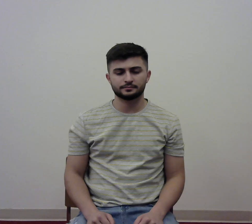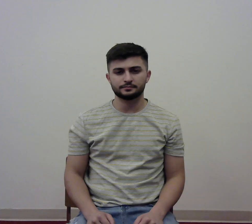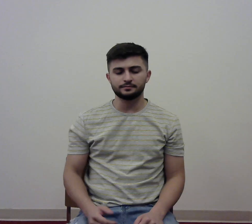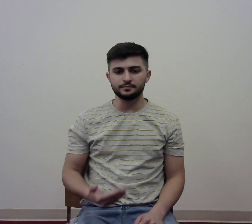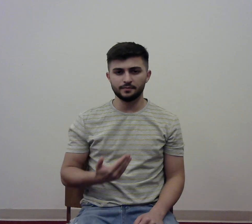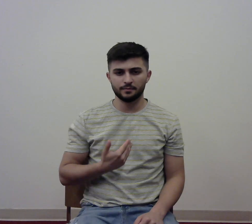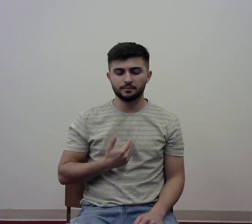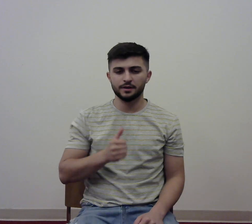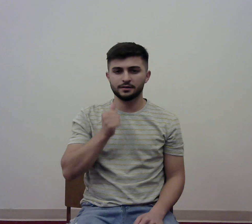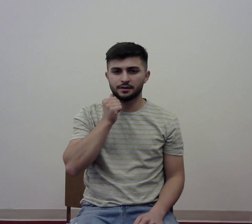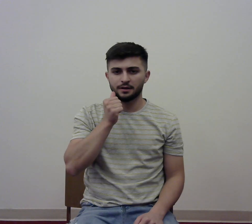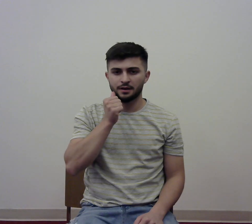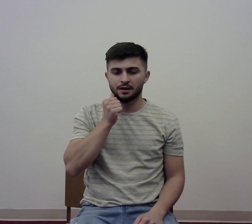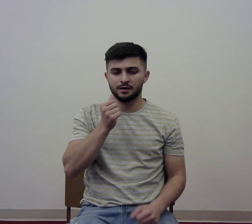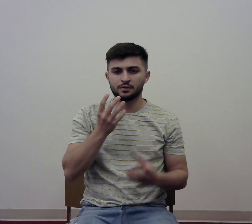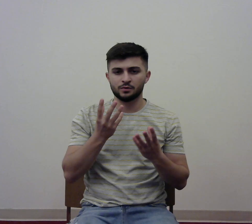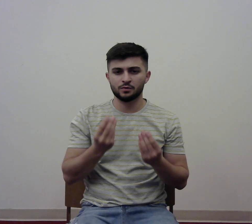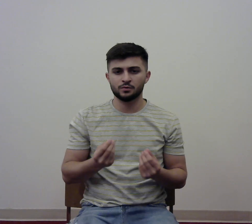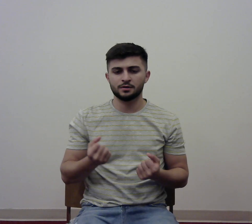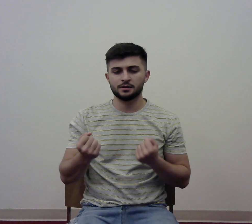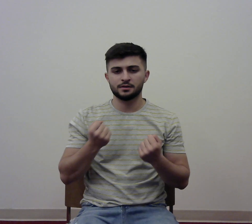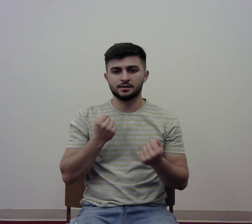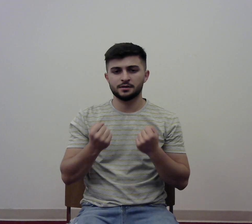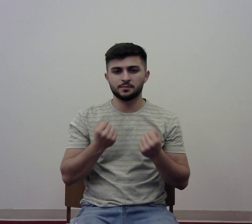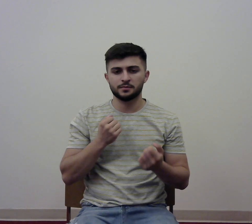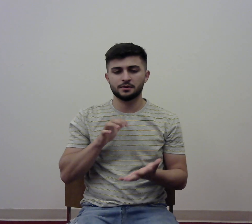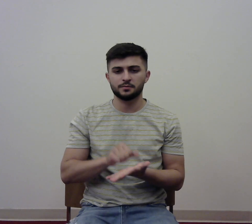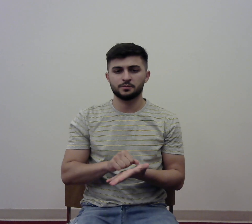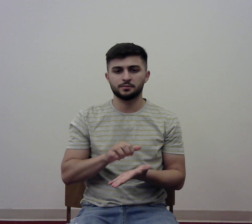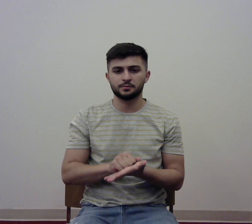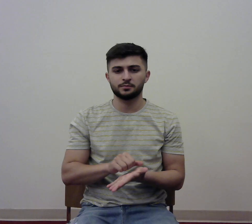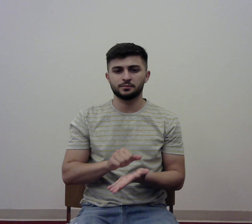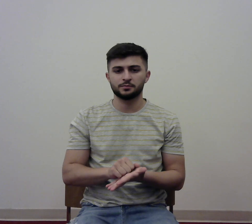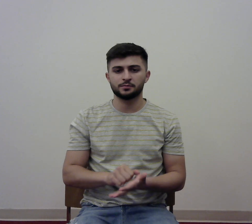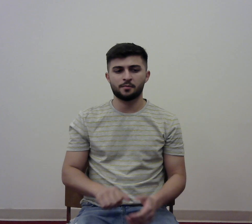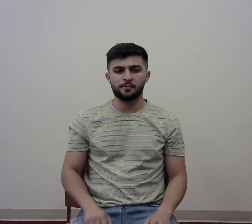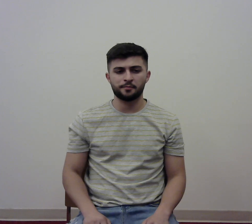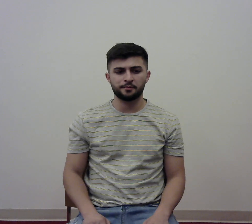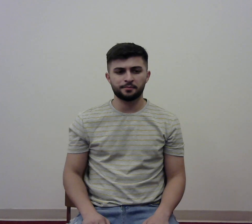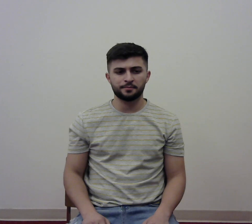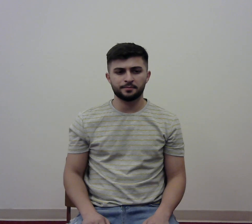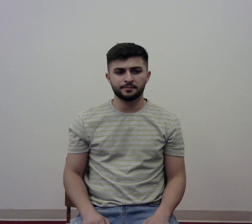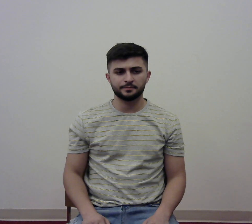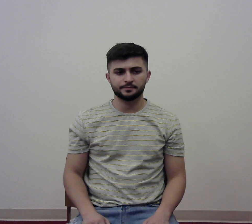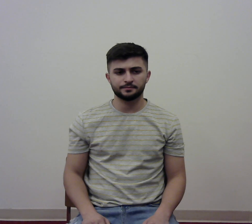Mən hər gün idman edirəm